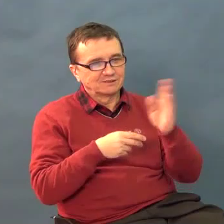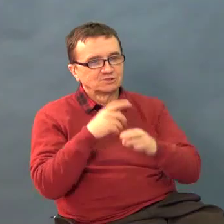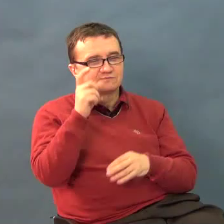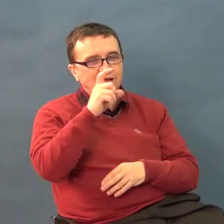Następny.